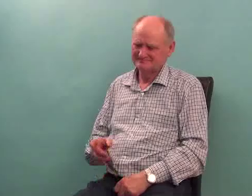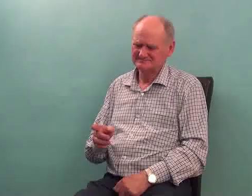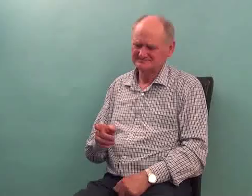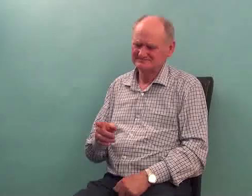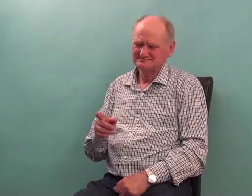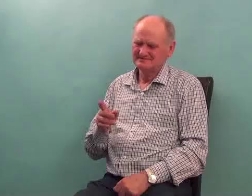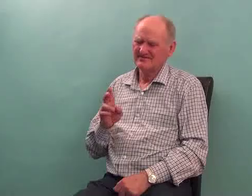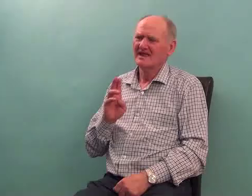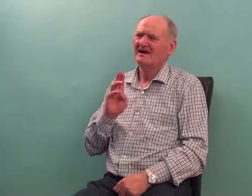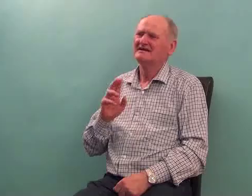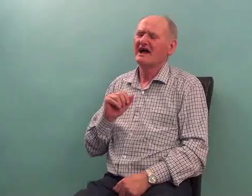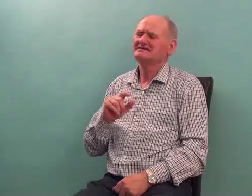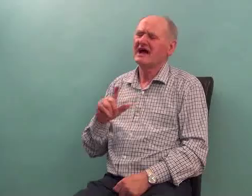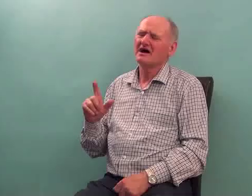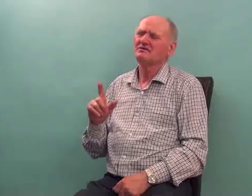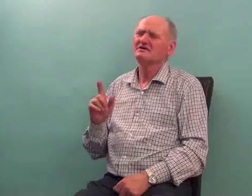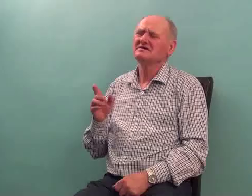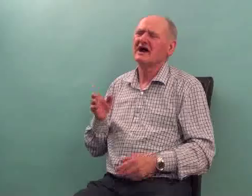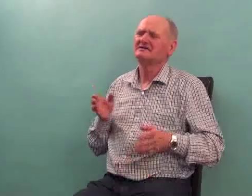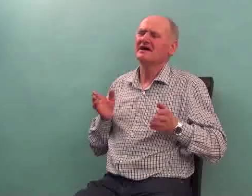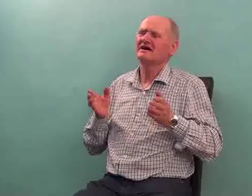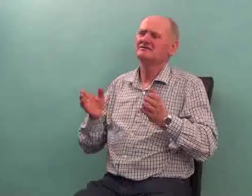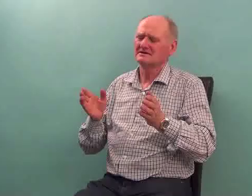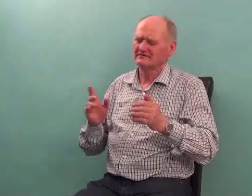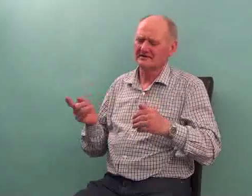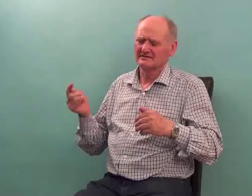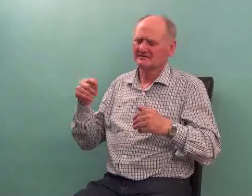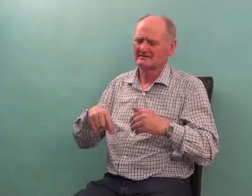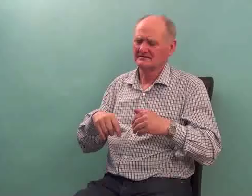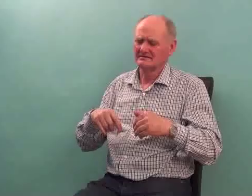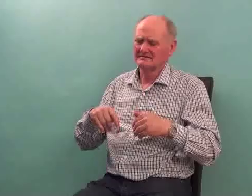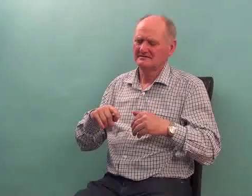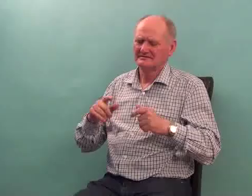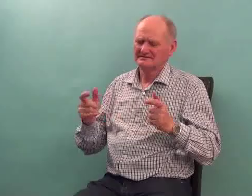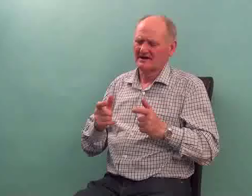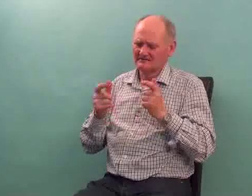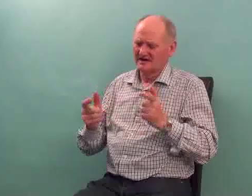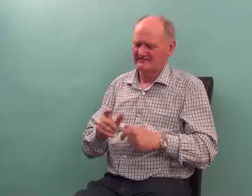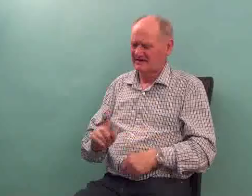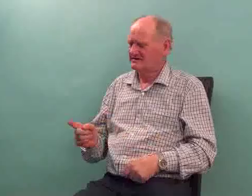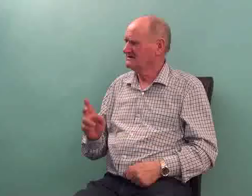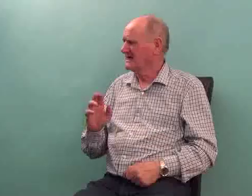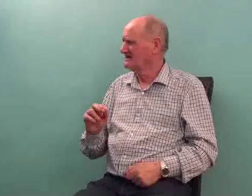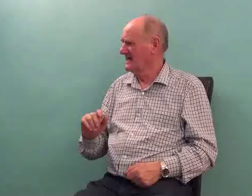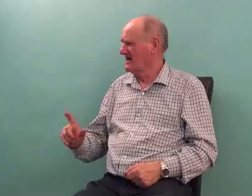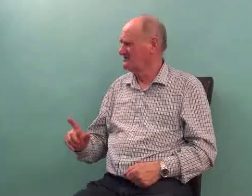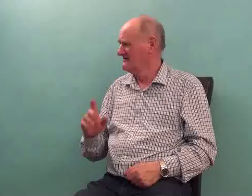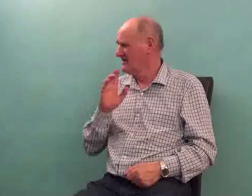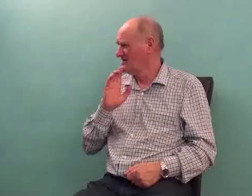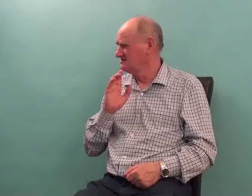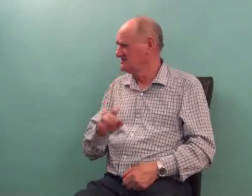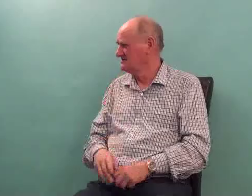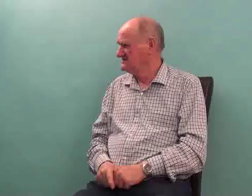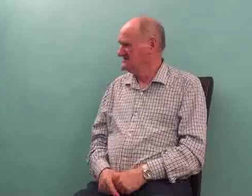To jest kanał rzeczny, nie wolno tam wskoczyć i popływać, jest niebezpiecznie, ponieważ to jest kanał, chyba.